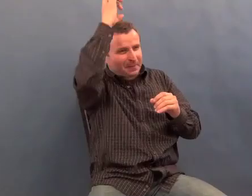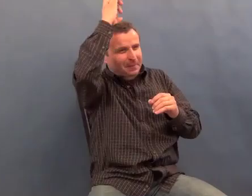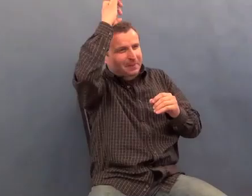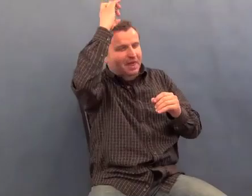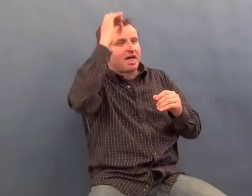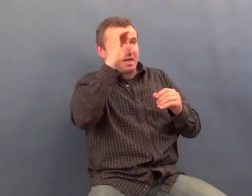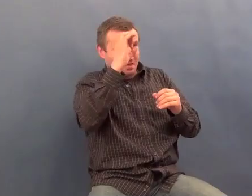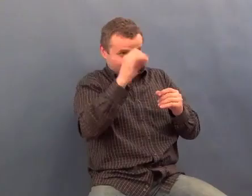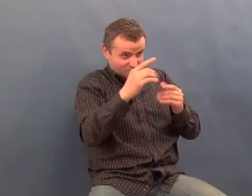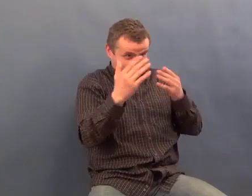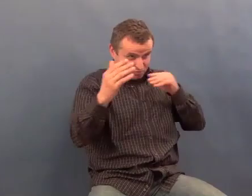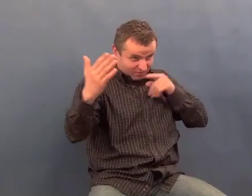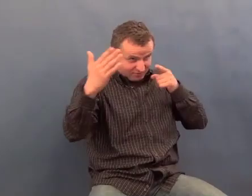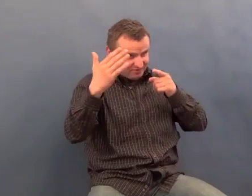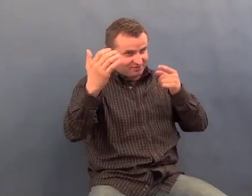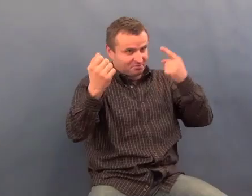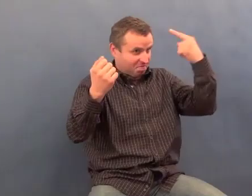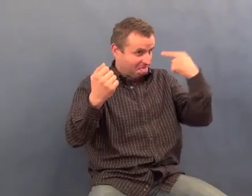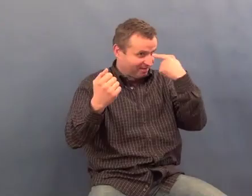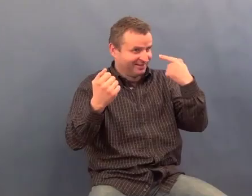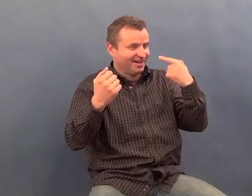Czy ty myślisz, że łatwo trafić do czegoś tak małego? Przecież można trafić w twarz!